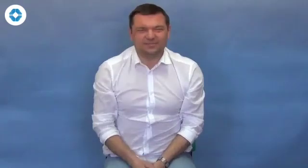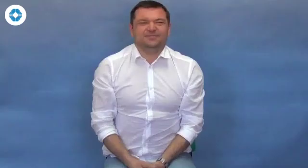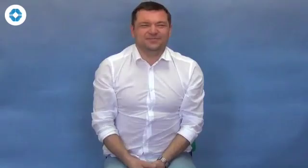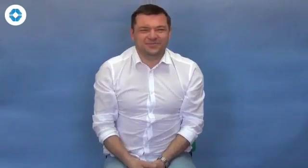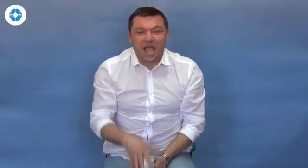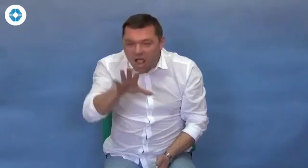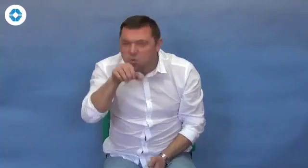Nabrała wody i wypluła ją.